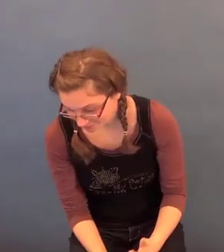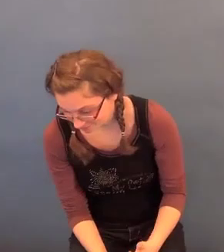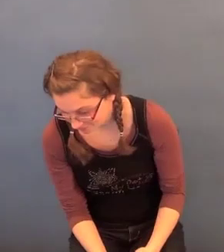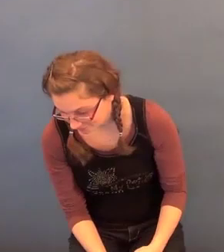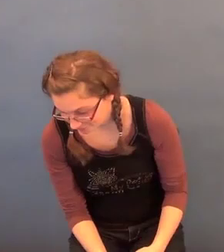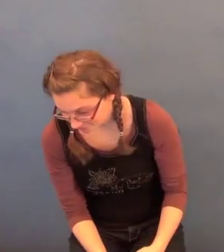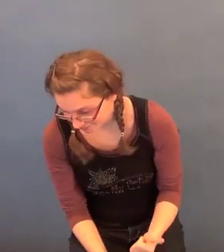Jeden.